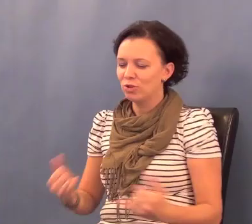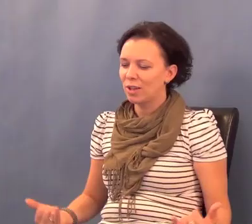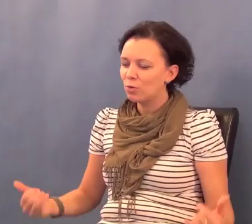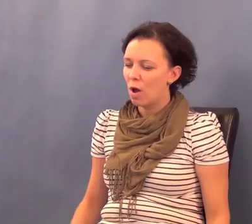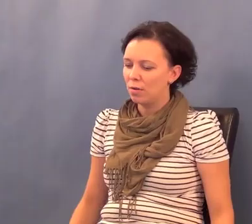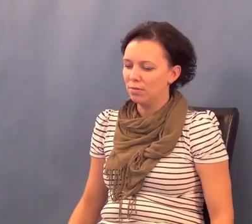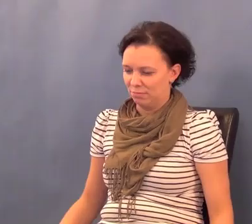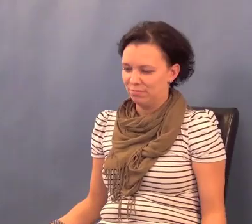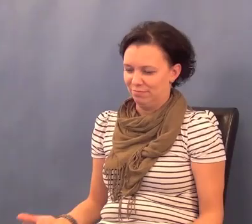To krzesło.